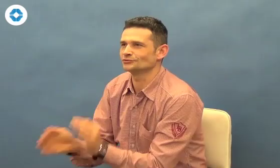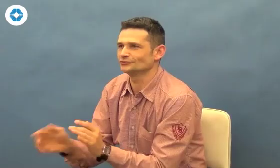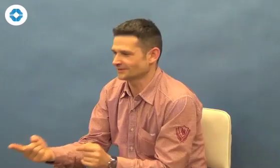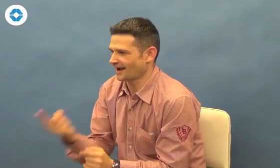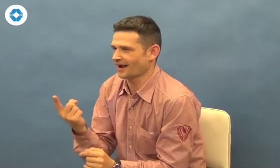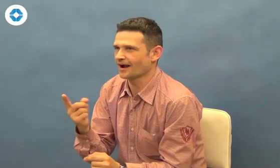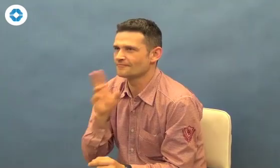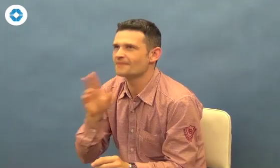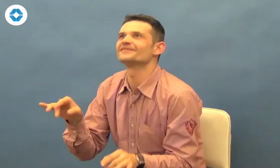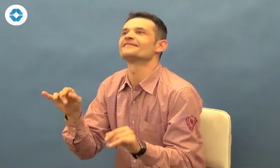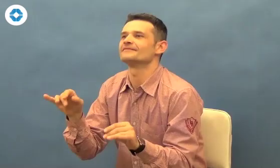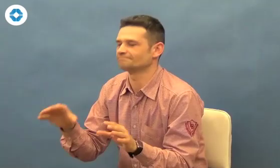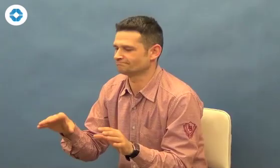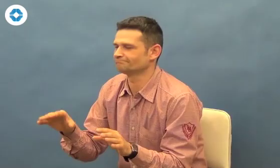Podchodzi do niego i spogląda na mamę.